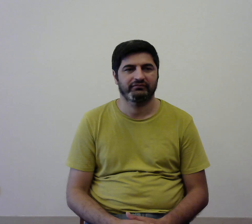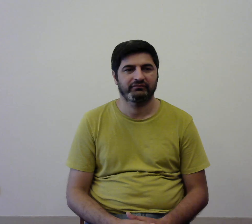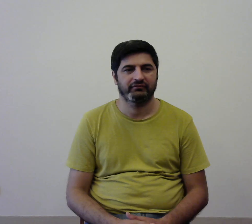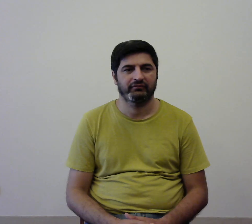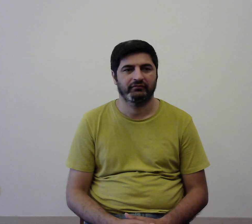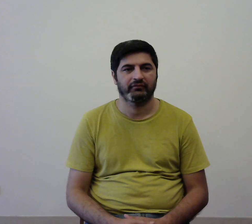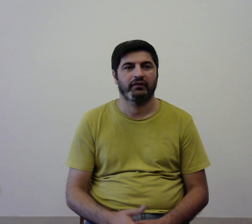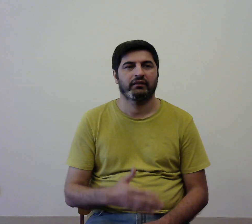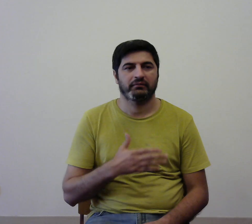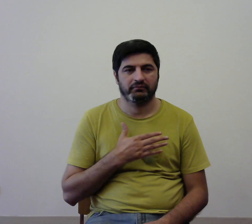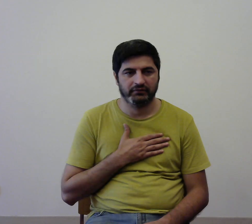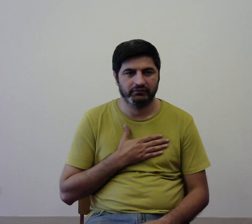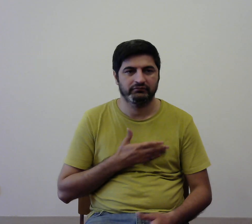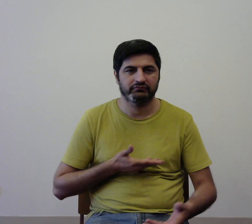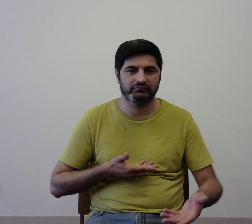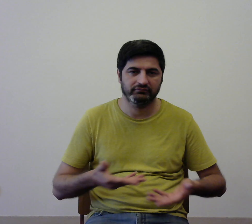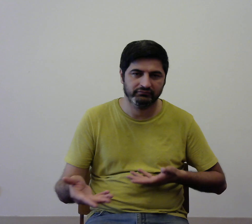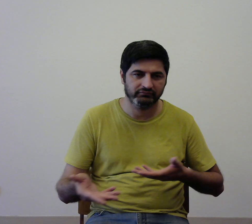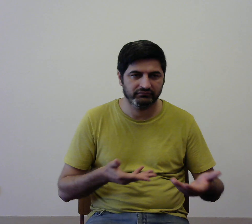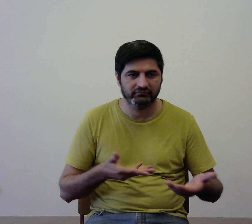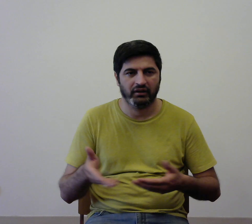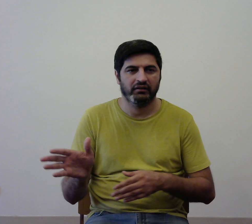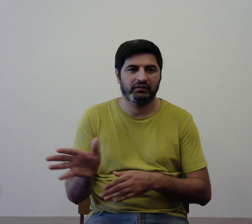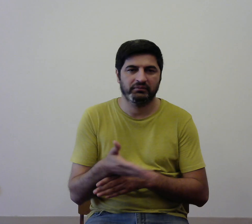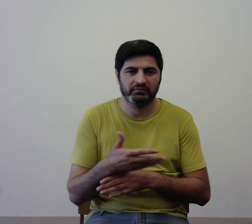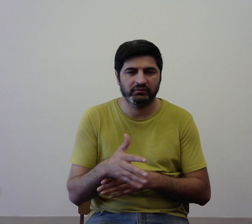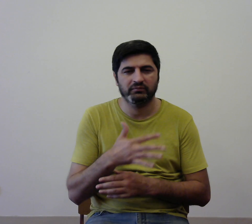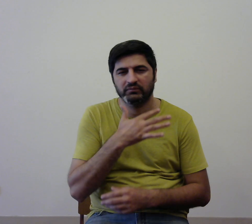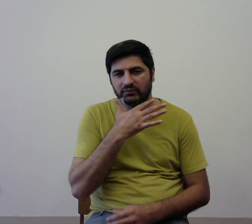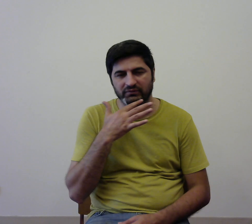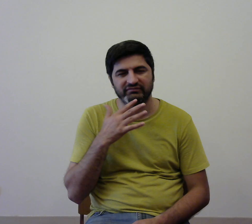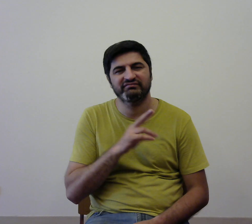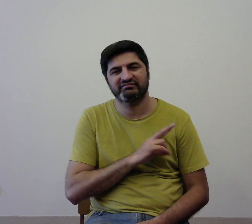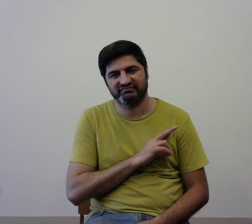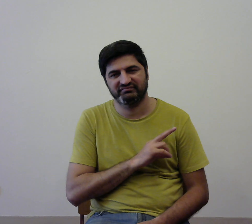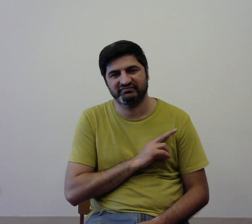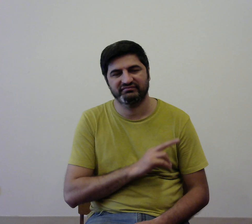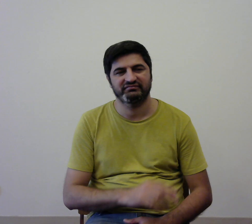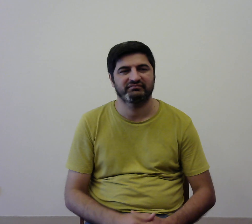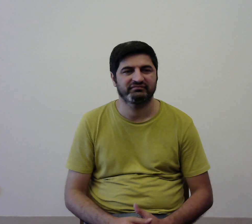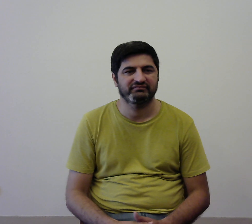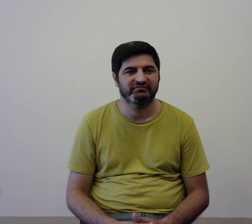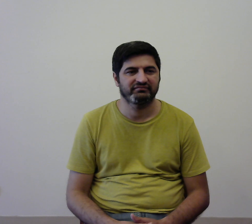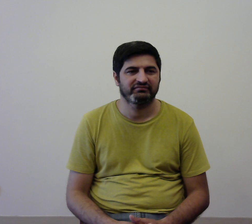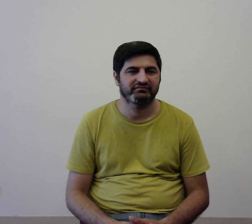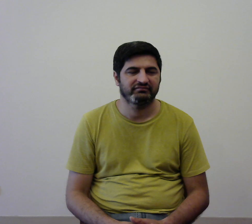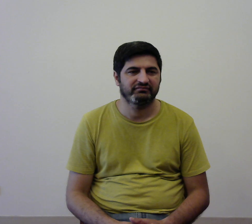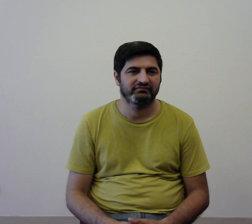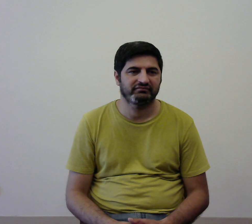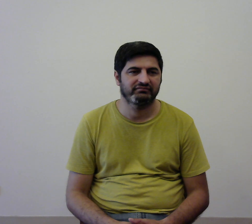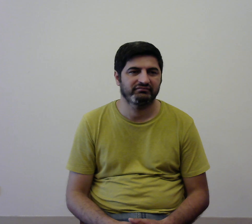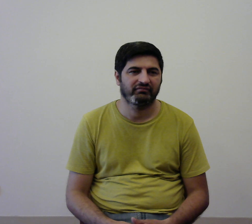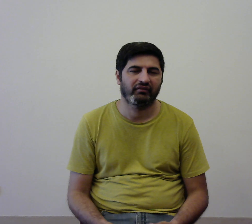Mən piyada gəzməyi çox sevirəm